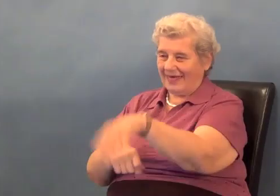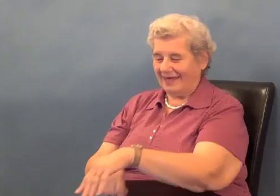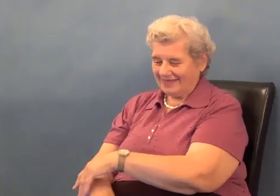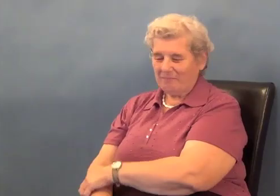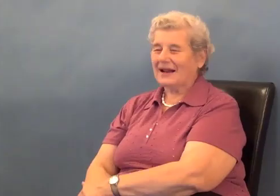Nie martw się.